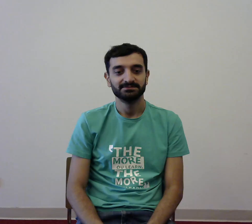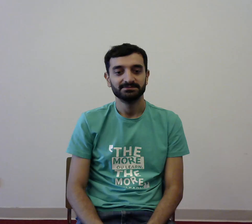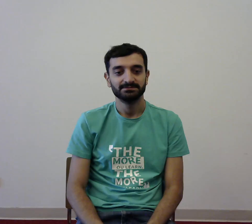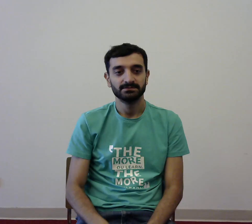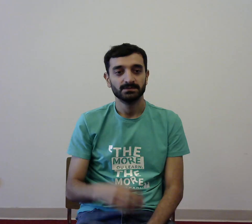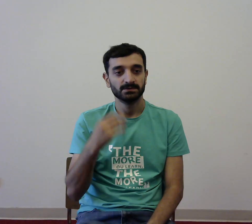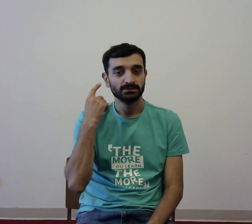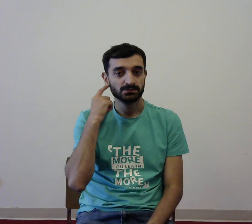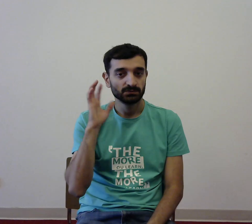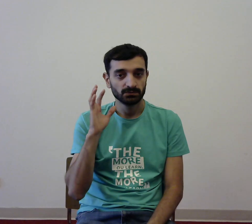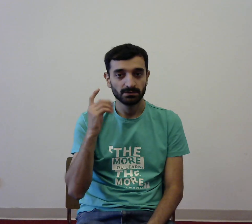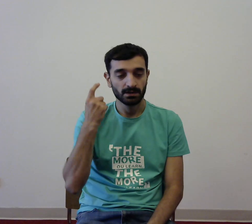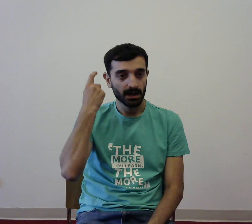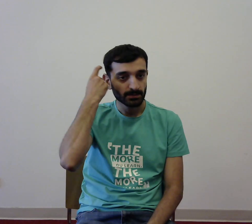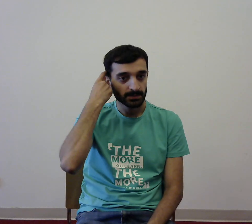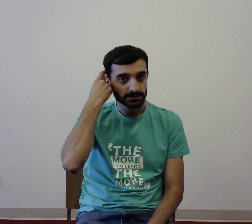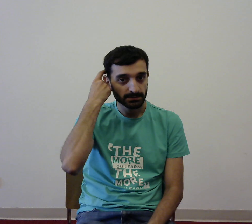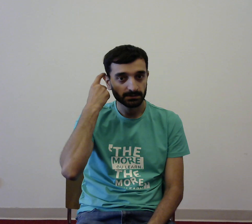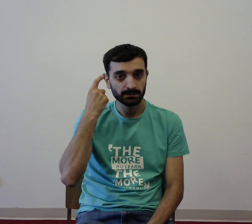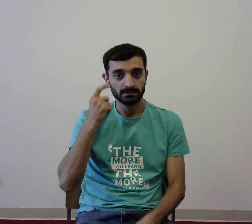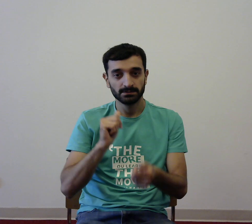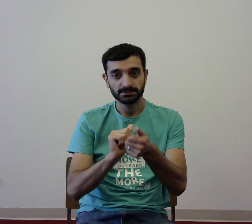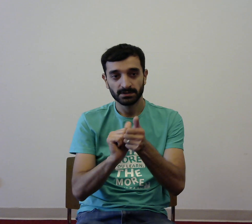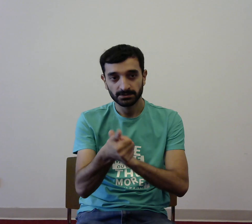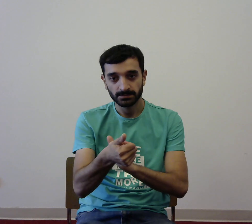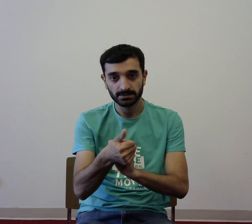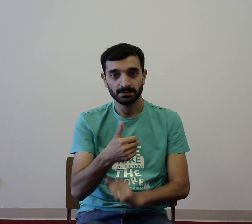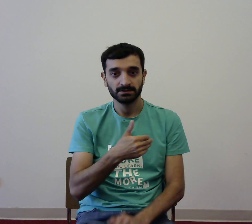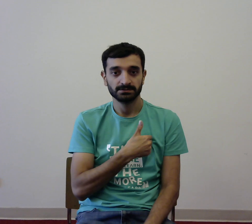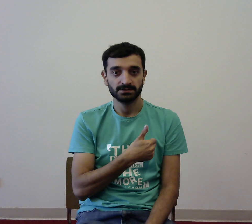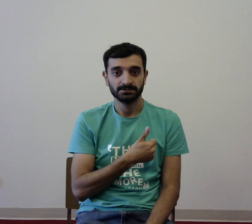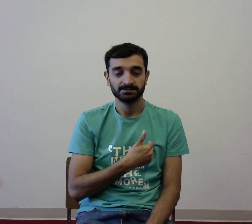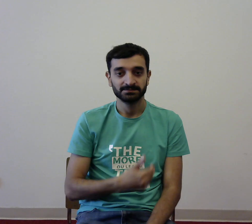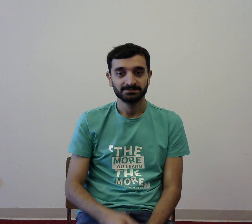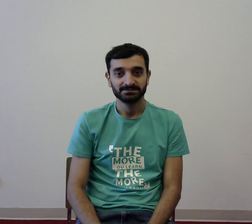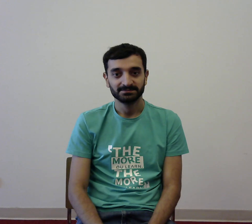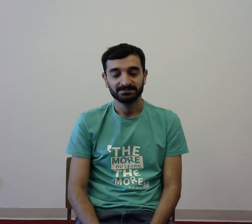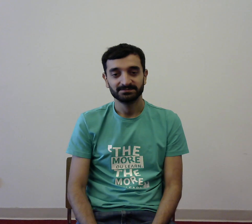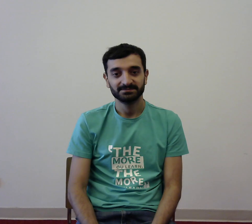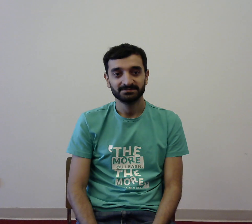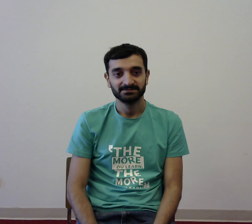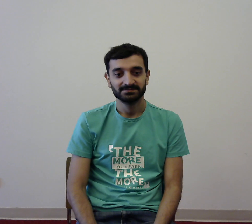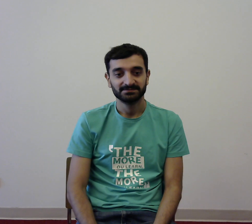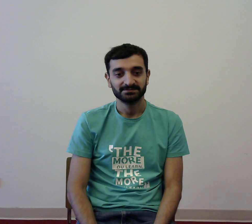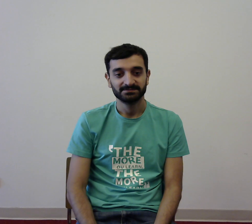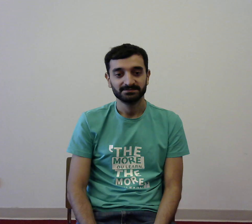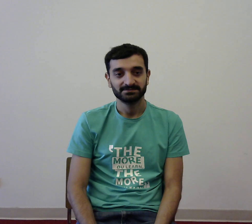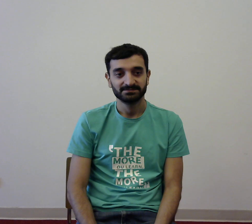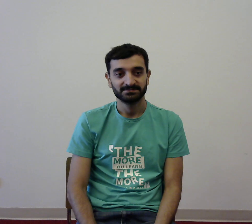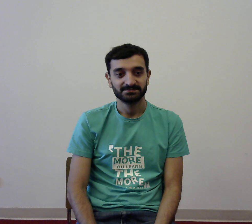Eşitmə aparatını dəyişmək istəyirəm